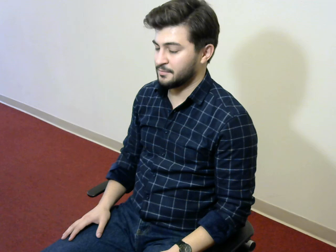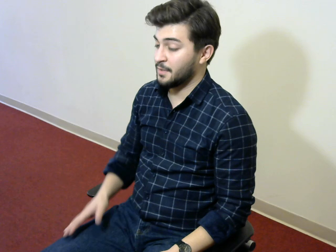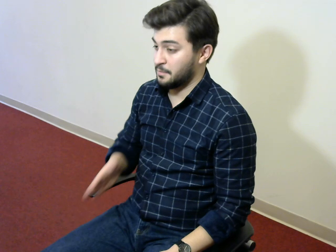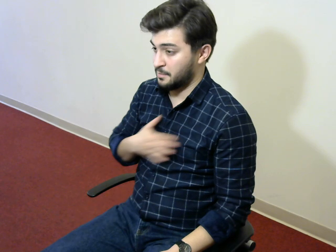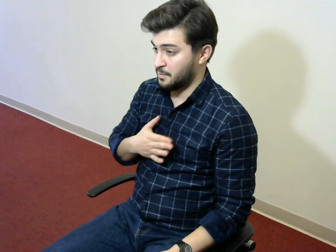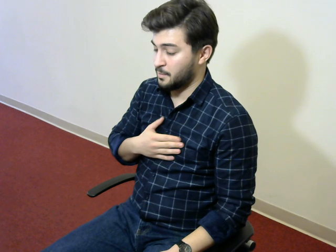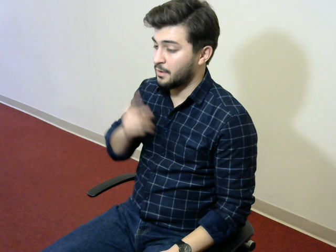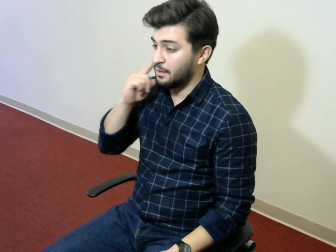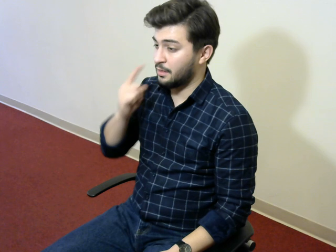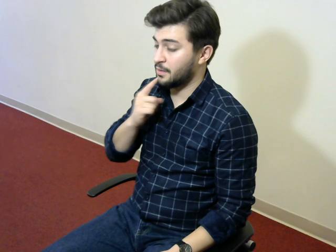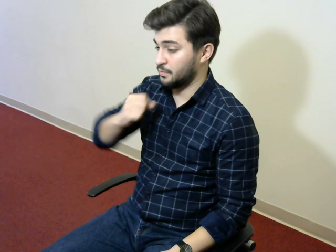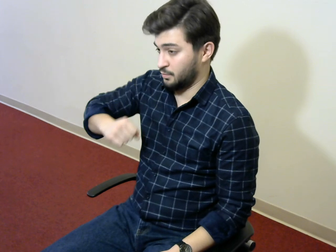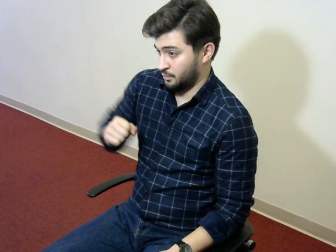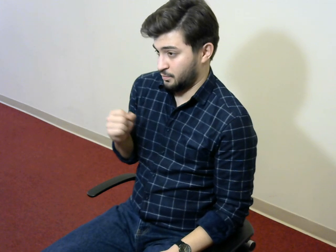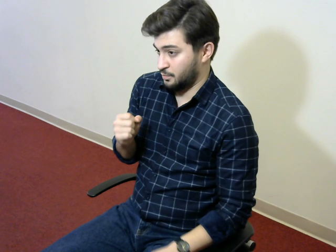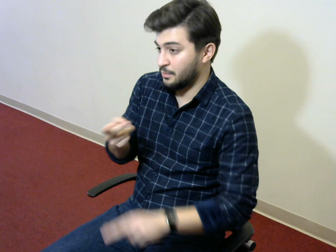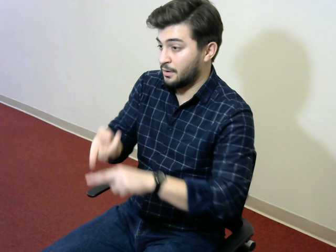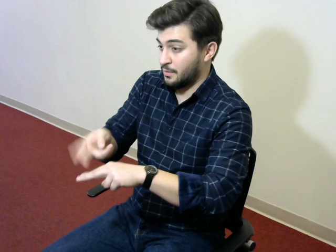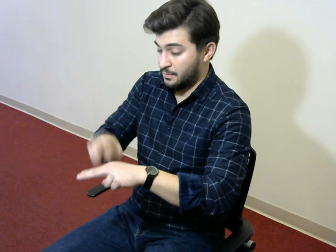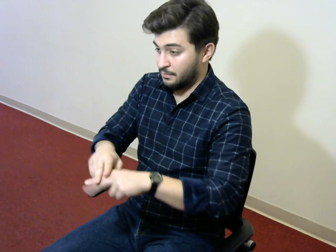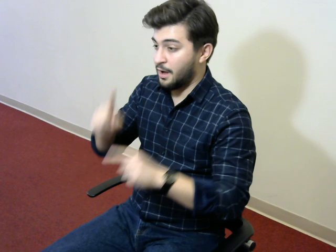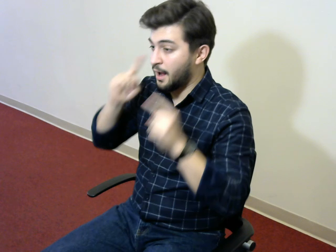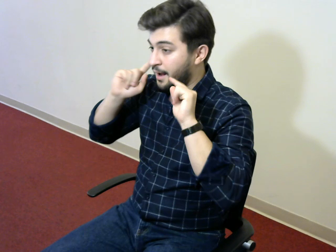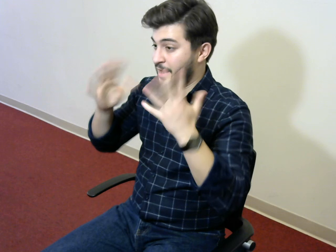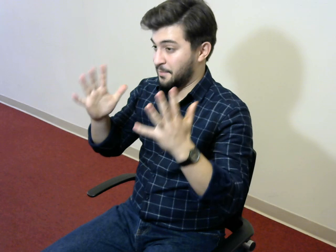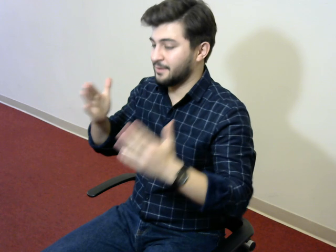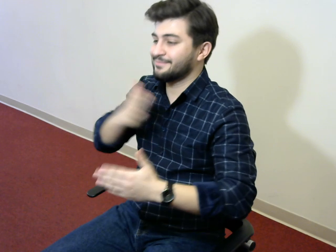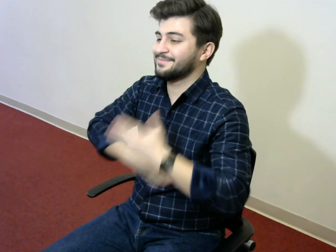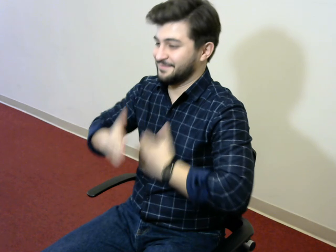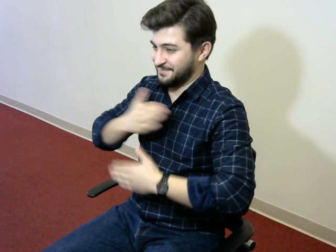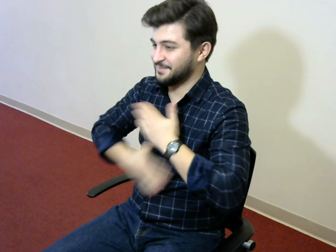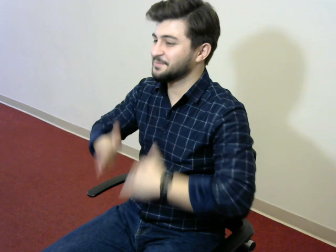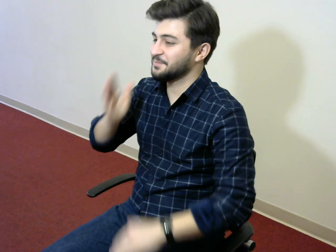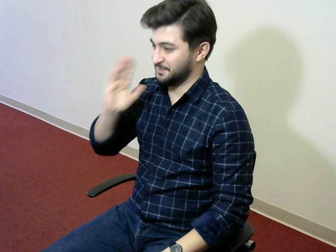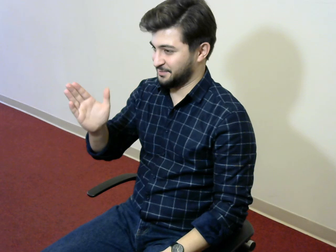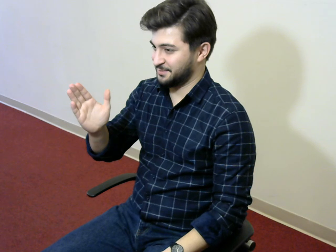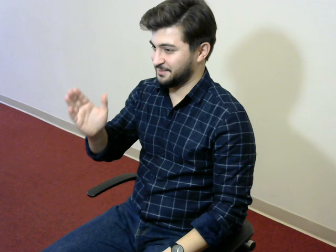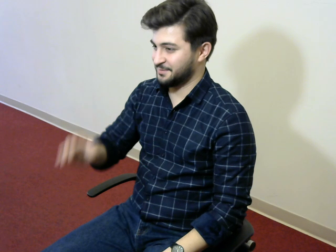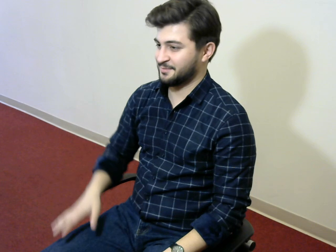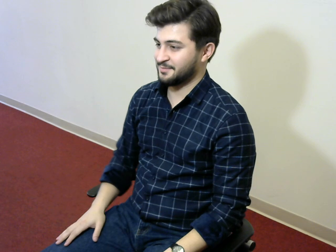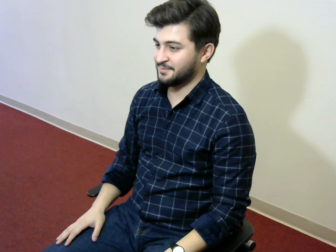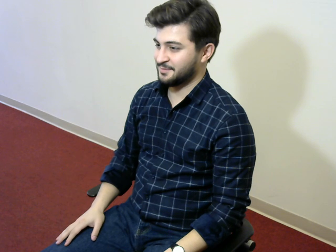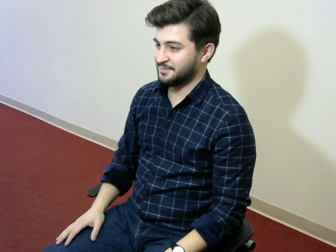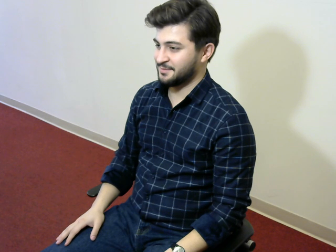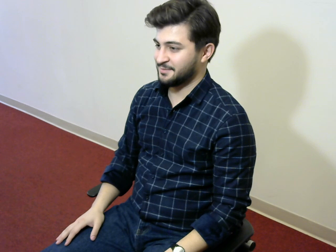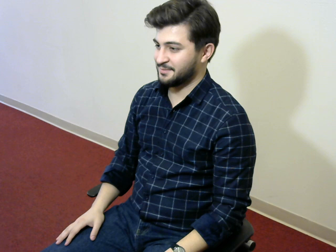Mənim eşitmə məhdudiyyətli dostlarım bu xəbərə sevinəcək